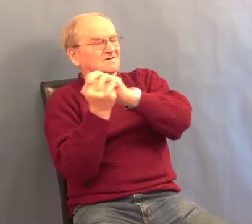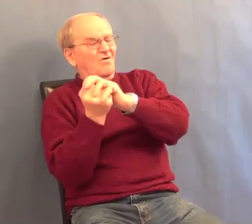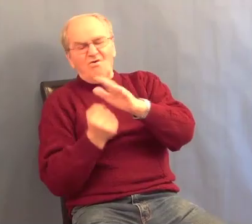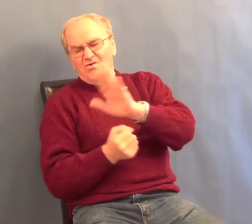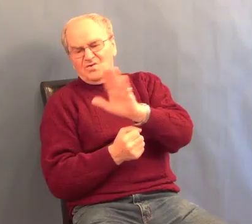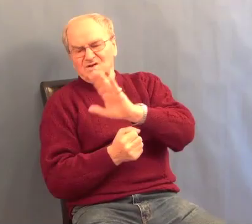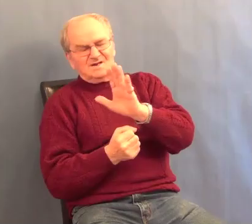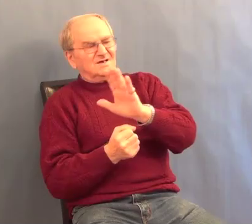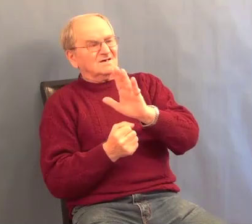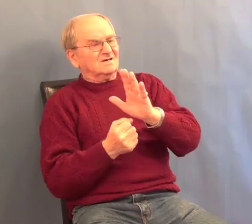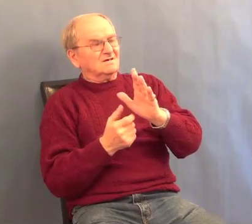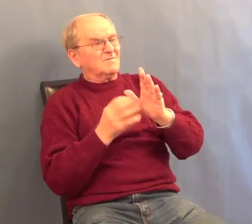Ktoś mu powiedział, że lepiej nie bo...